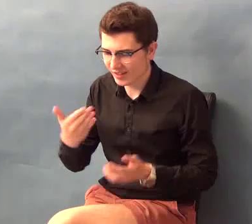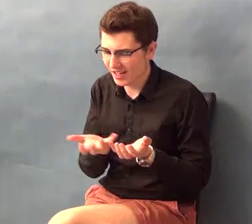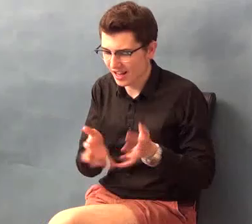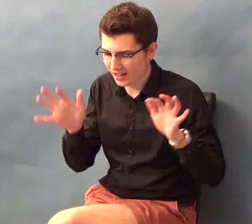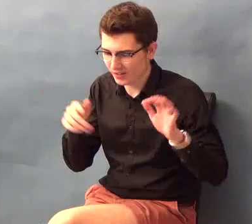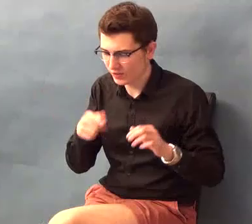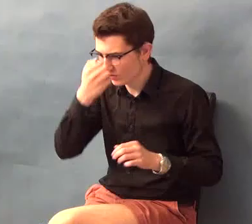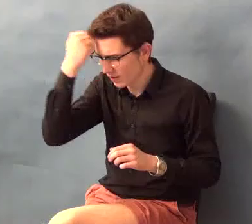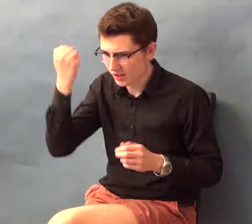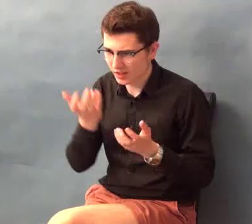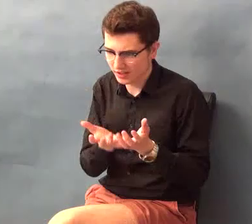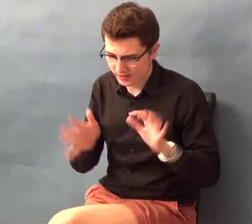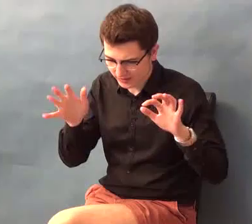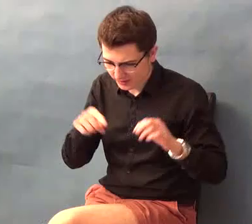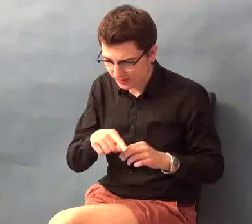Ryba pływa w szklanym kulistym akwarium.